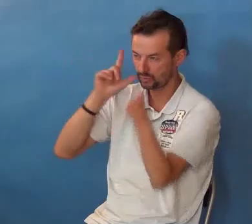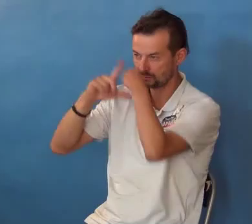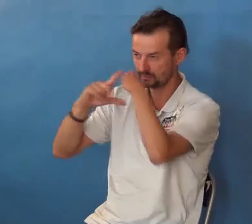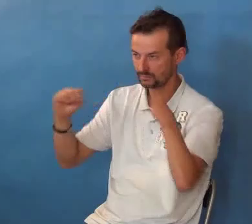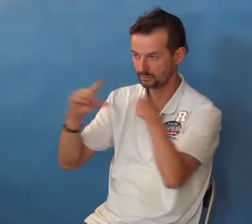Trójkąt.